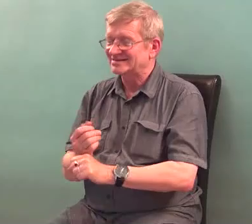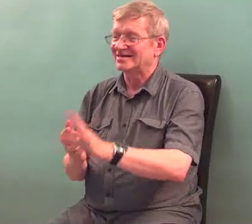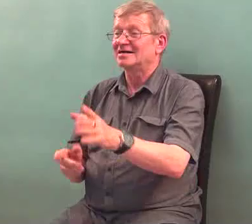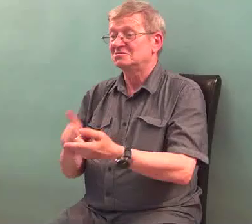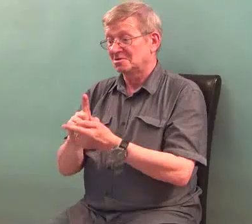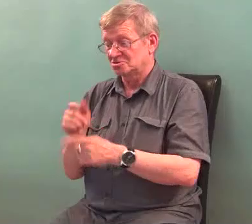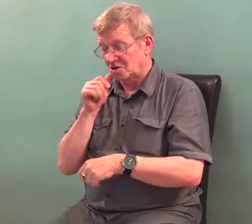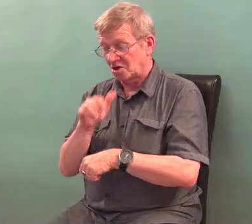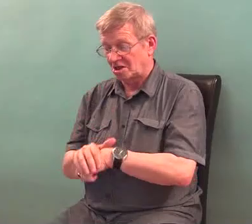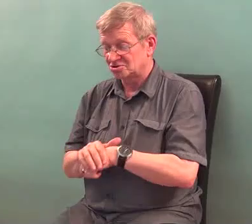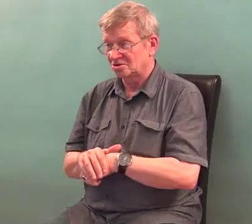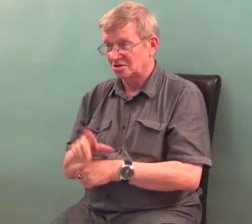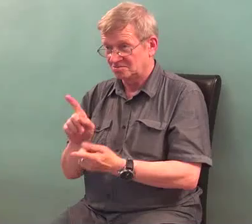Spotkanie z koleżanką?